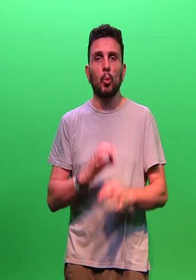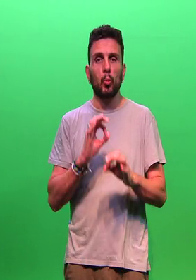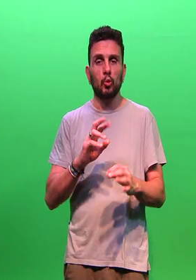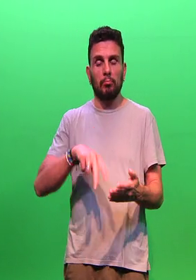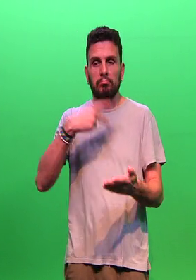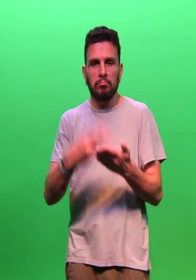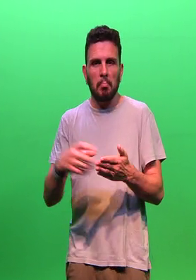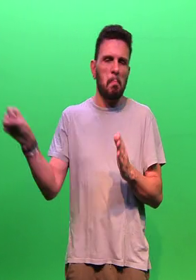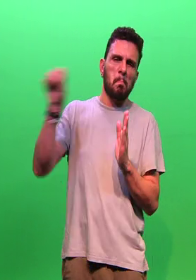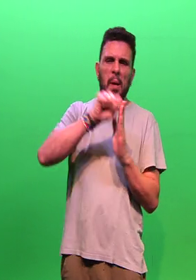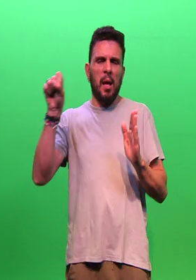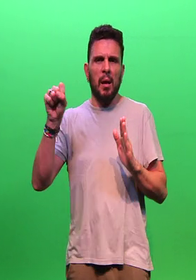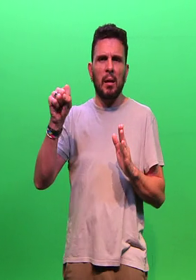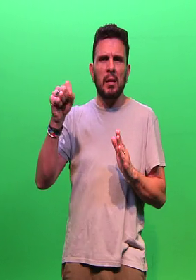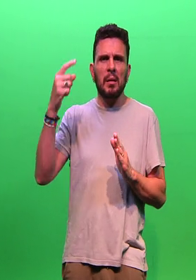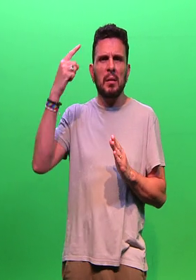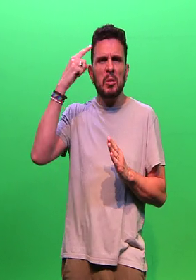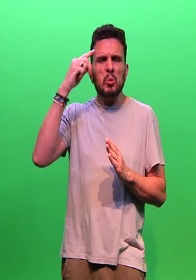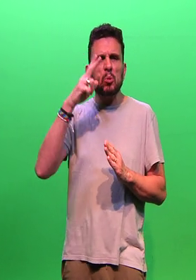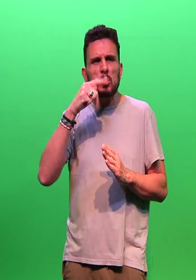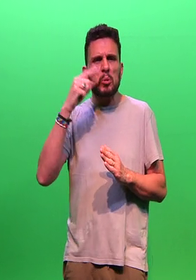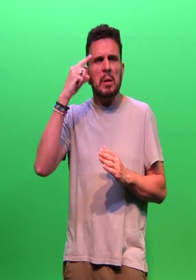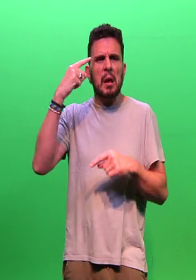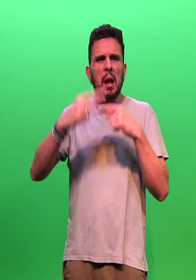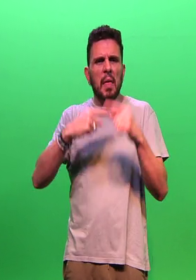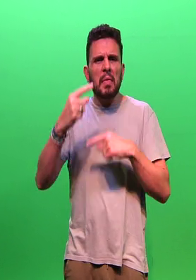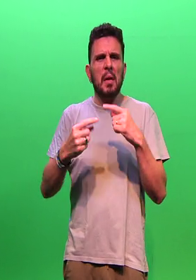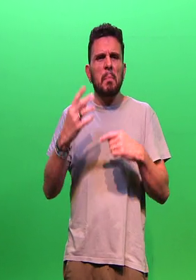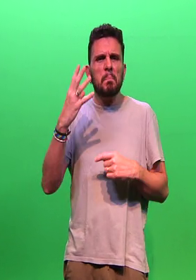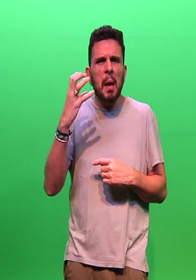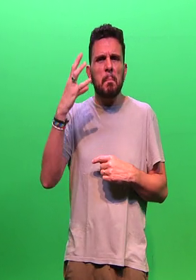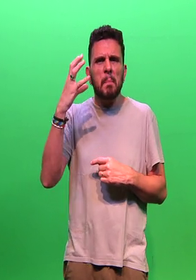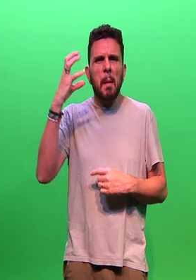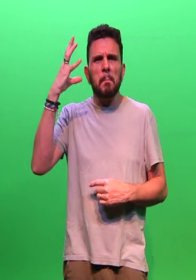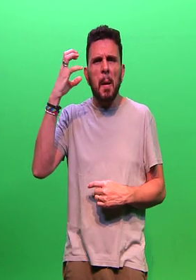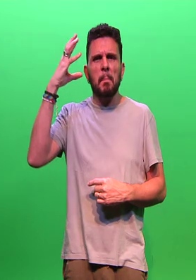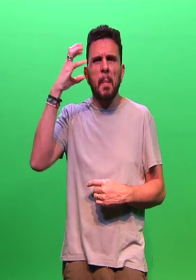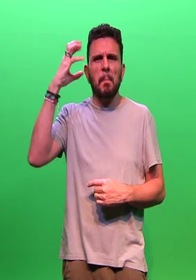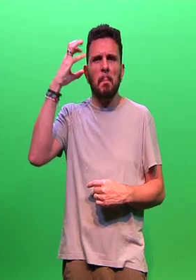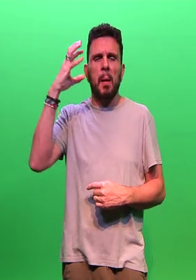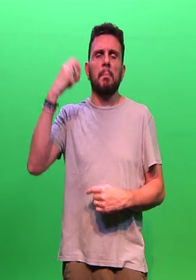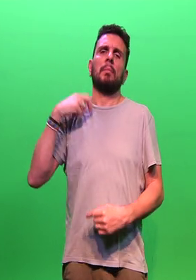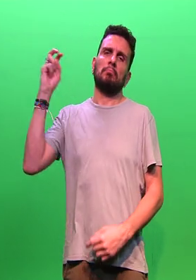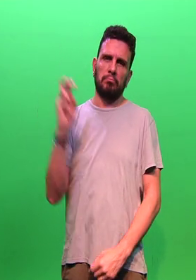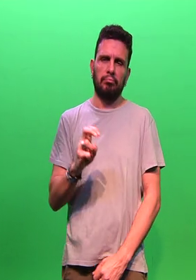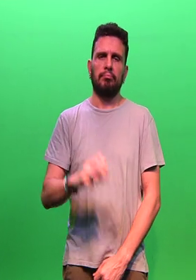Vaig caure i justament em vaig donar un cop al cap. Cada dia sento contraccions al cap, per això he vingut.